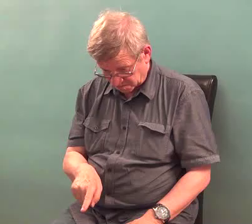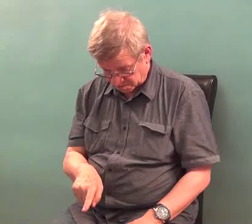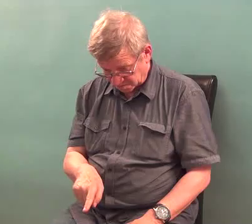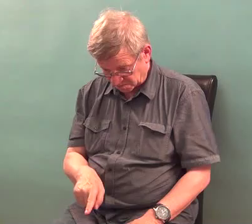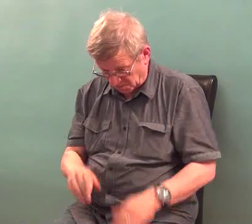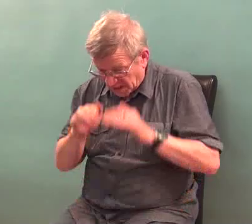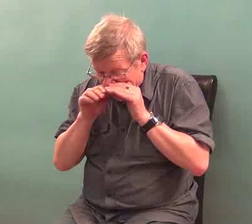Krzyczał do środka.